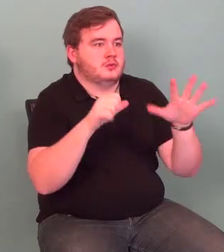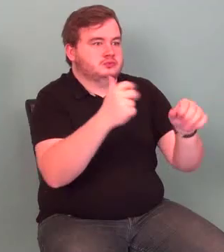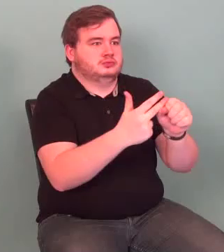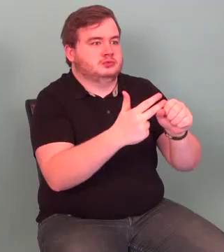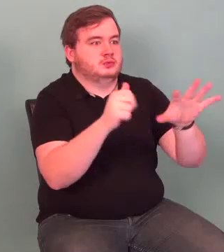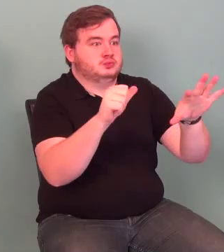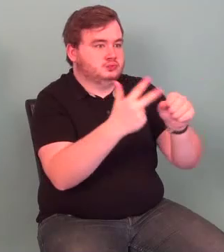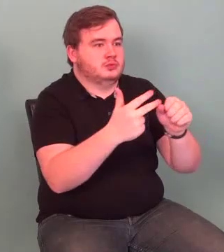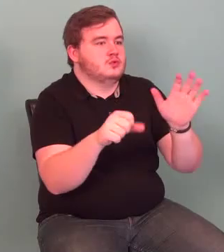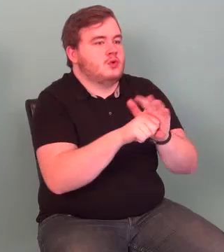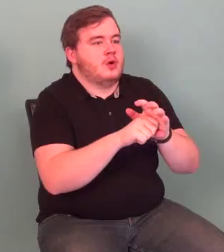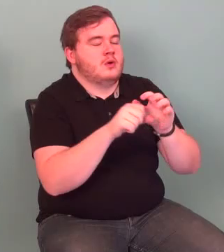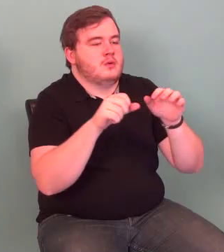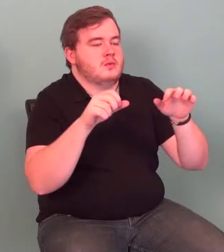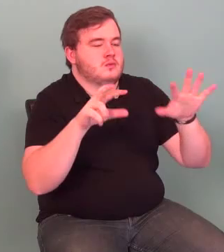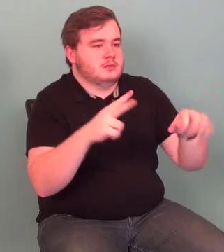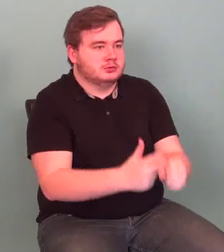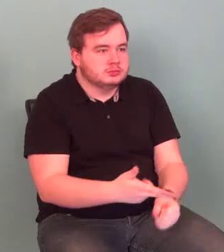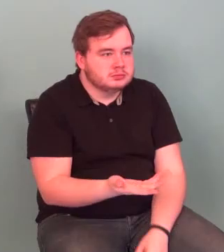Szósta trzydzieści do ósmej trzydzieści?